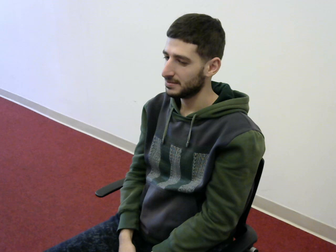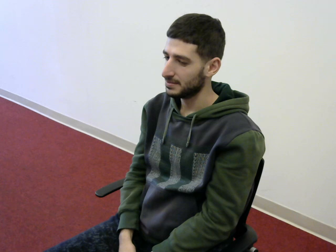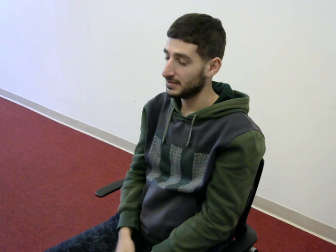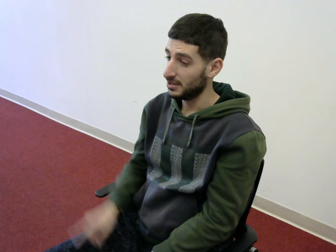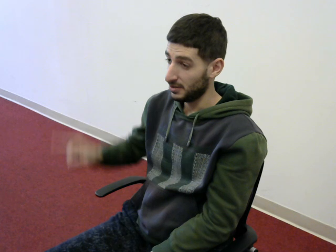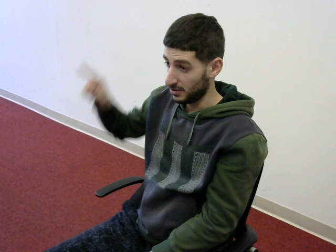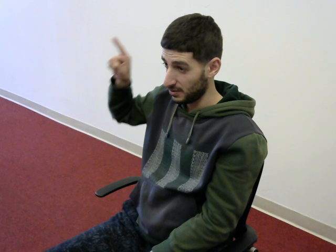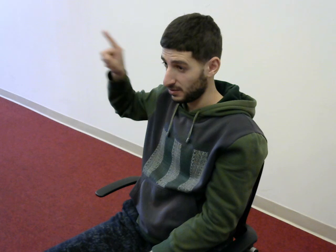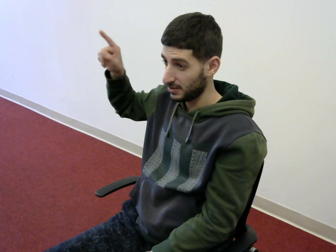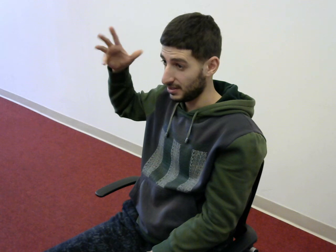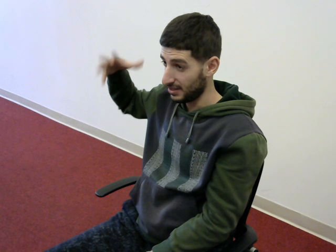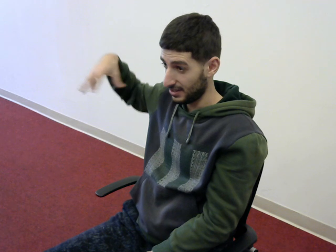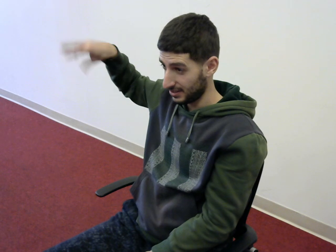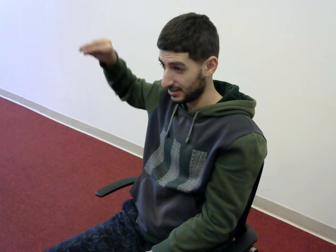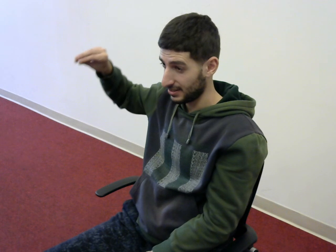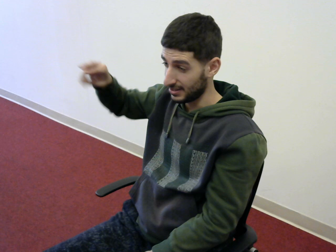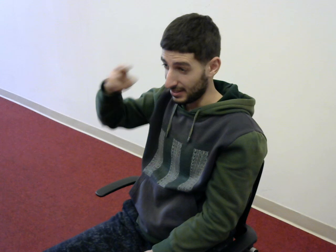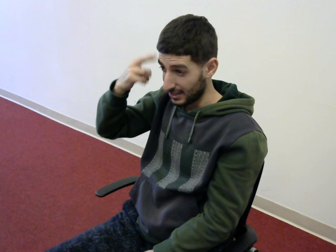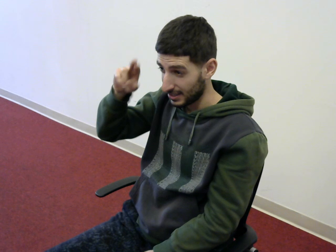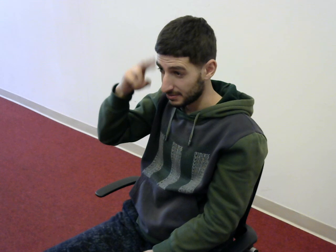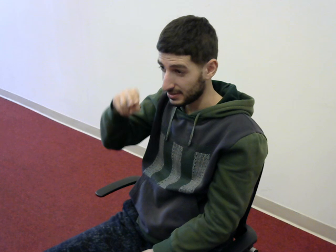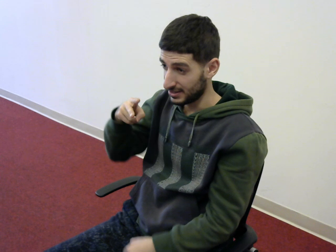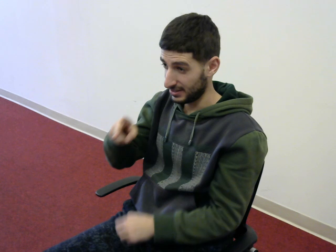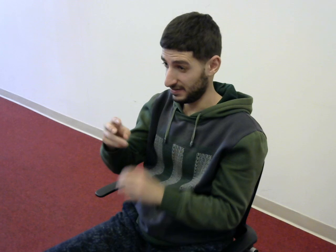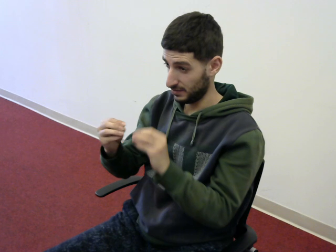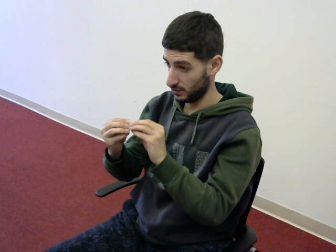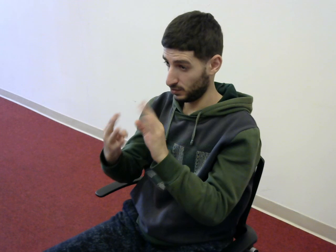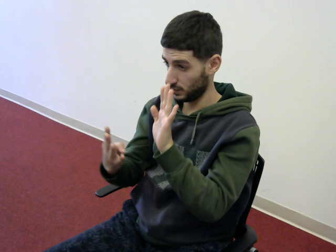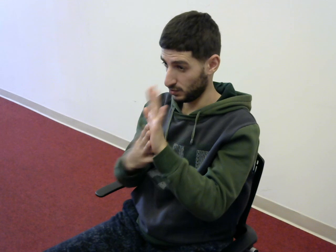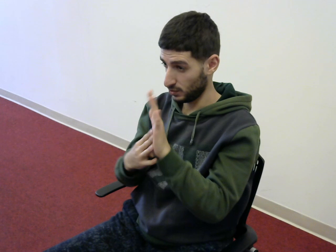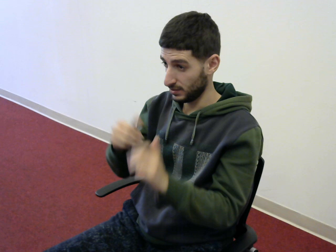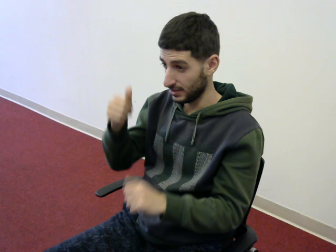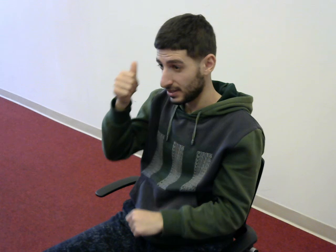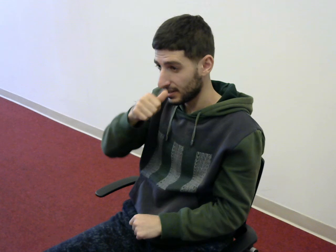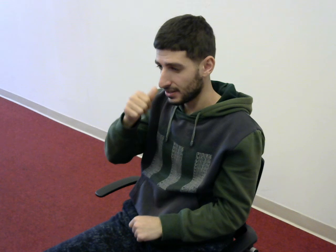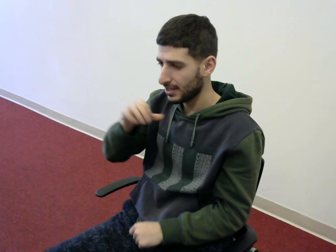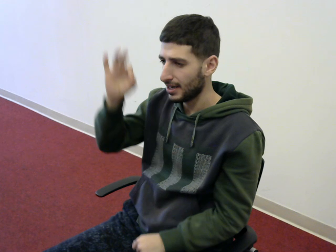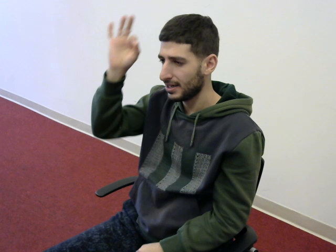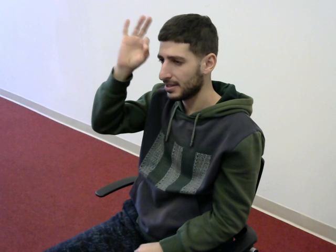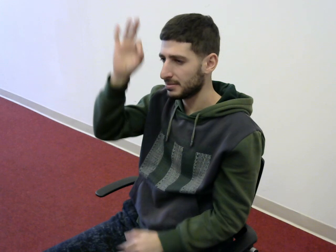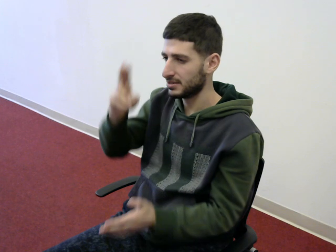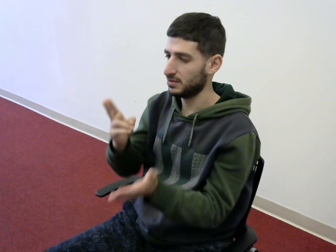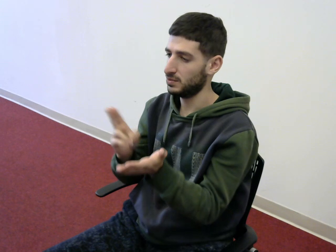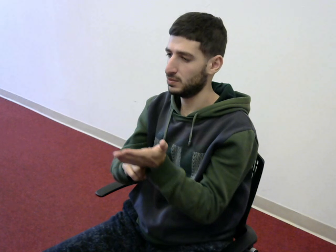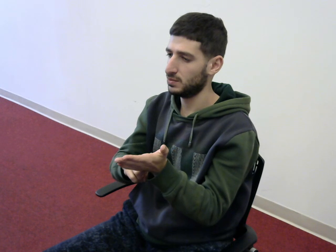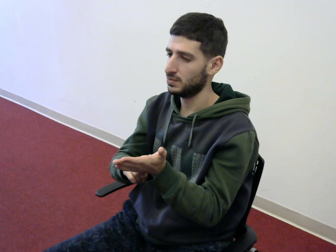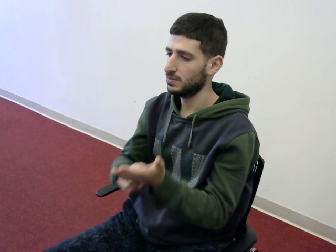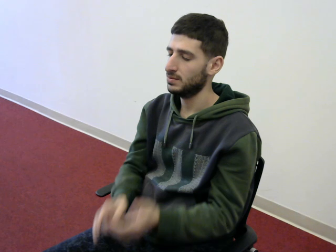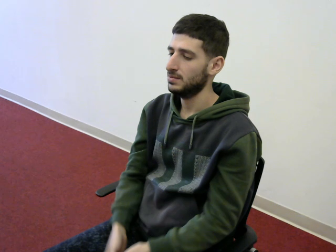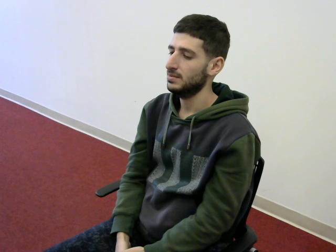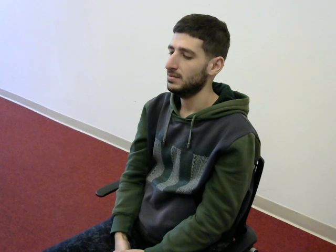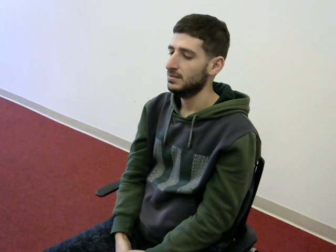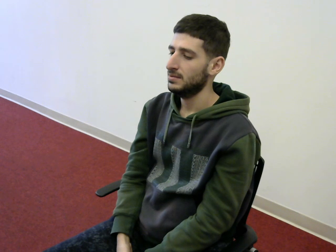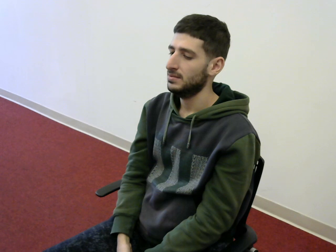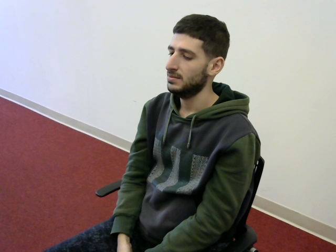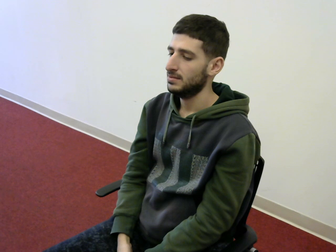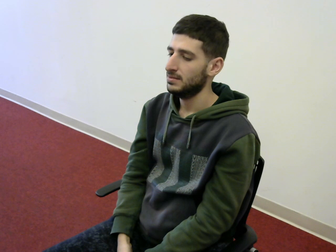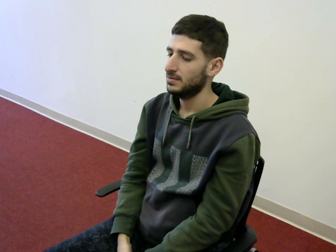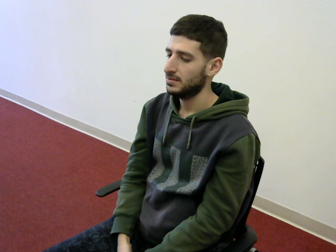Onların əmisi 2019-cu ildə Almaniyaya köçüb